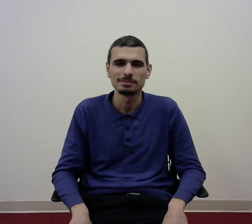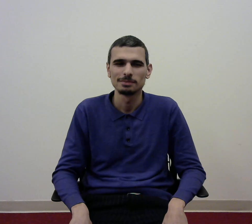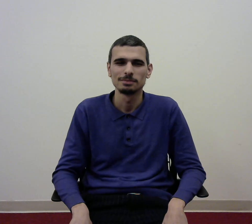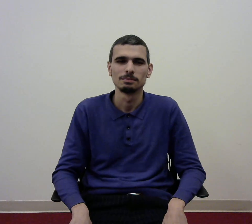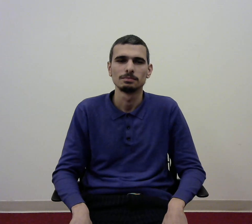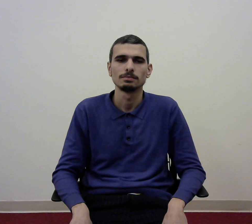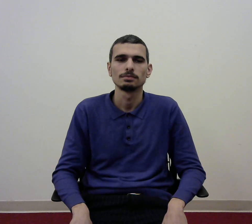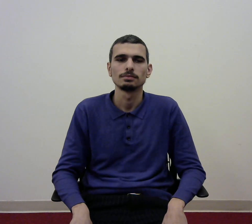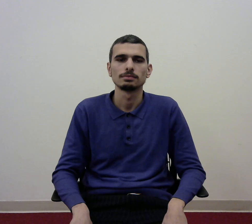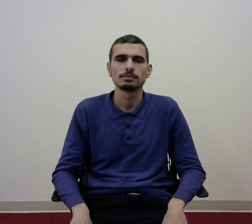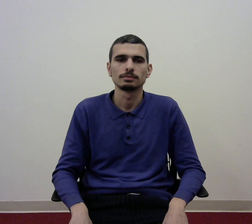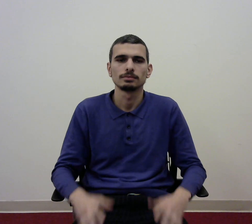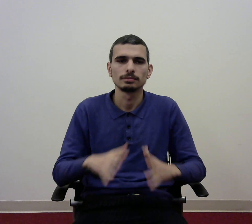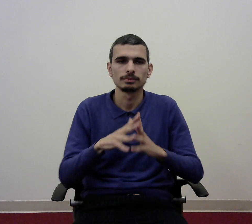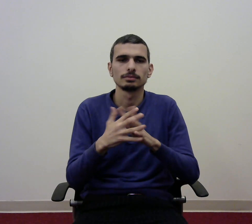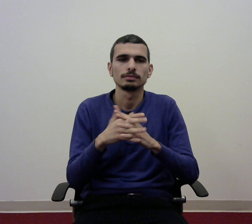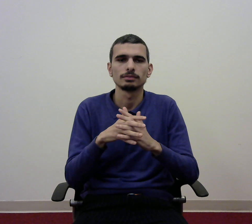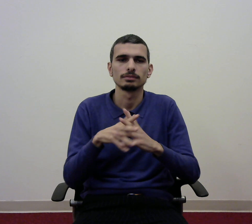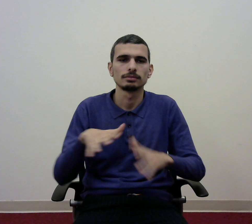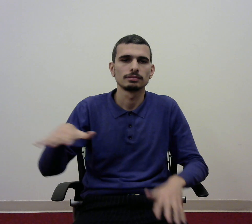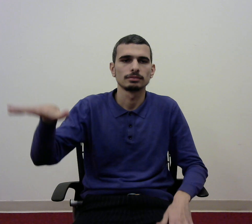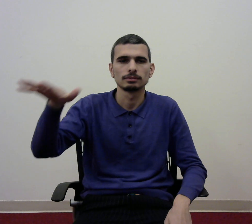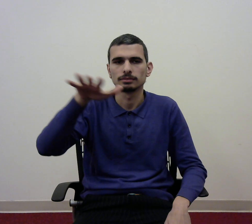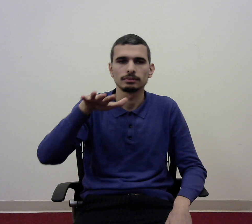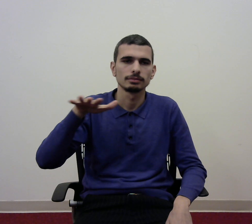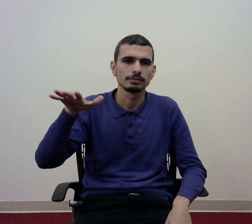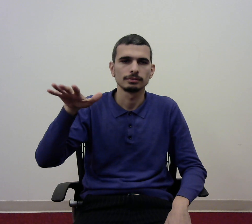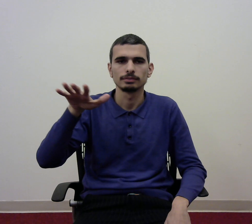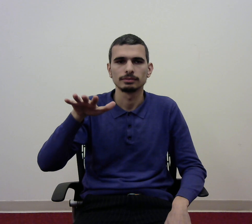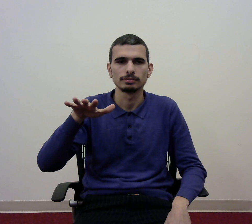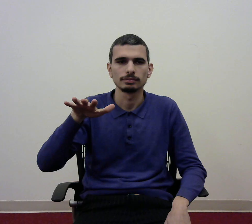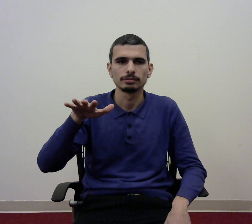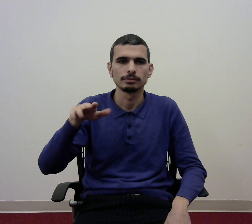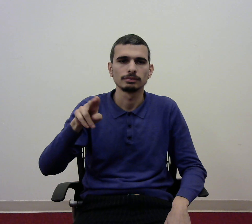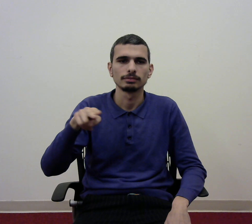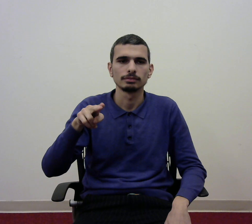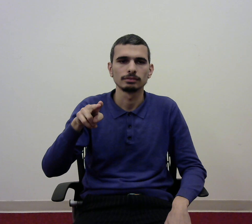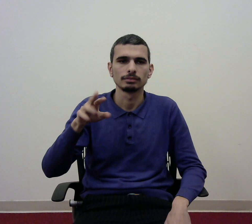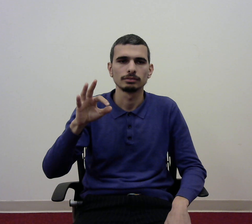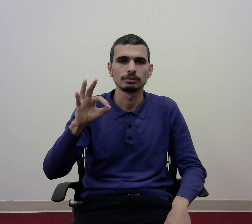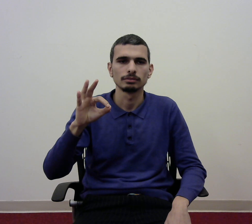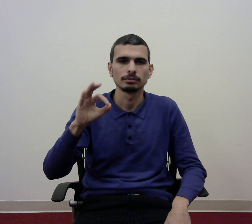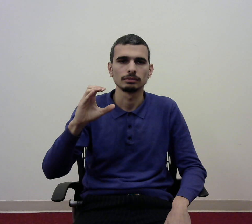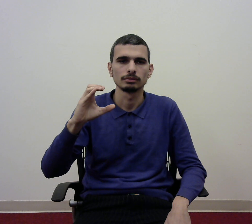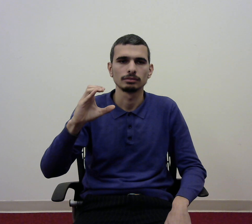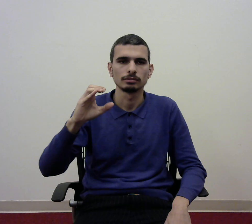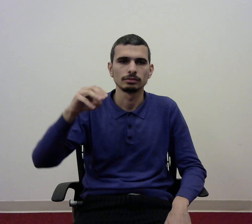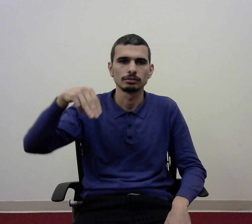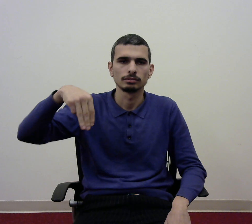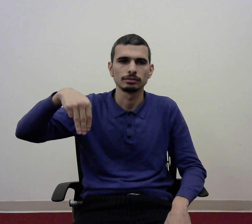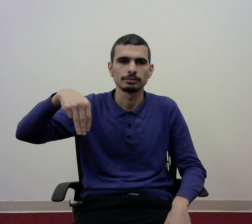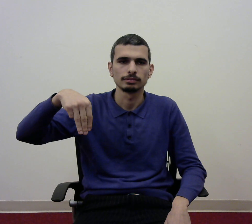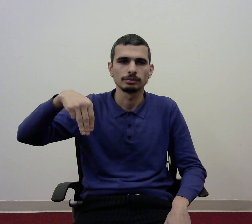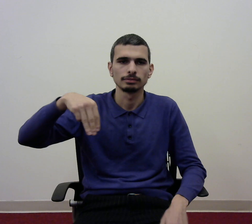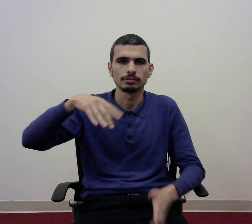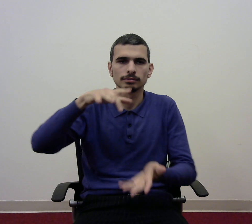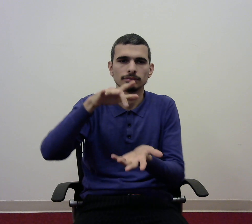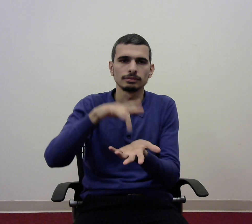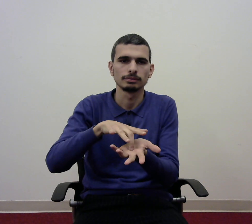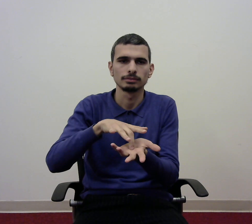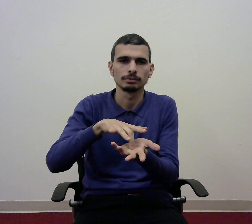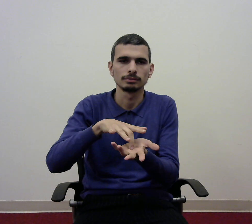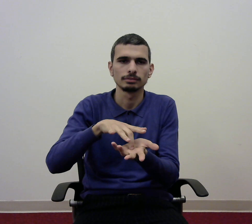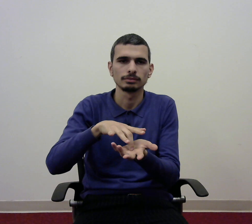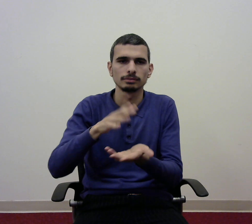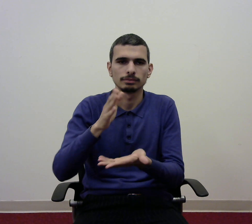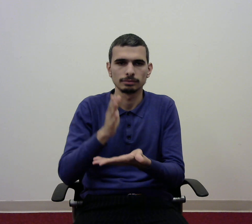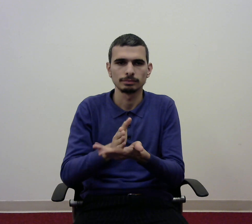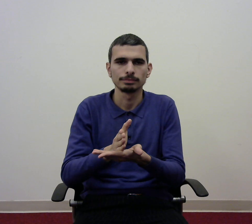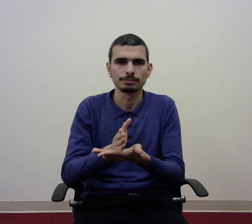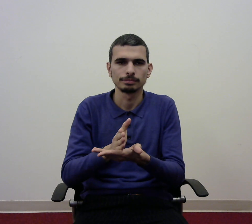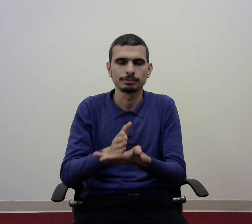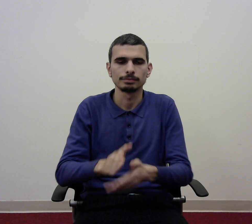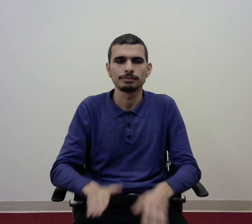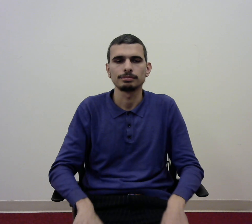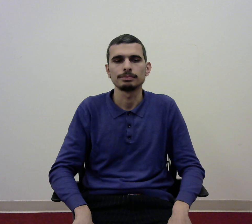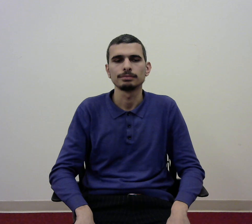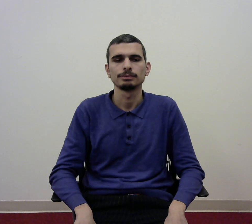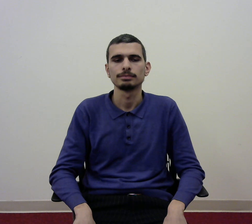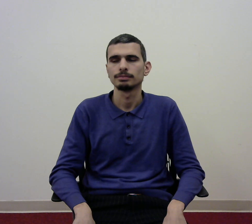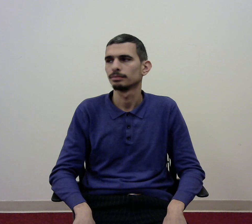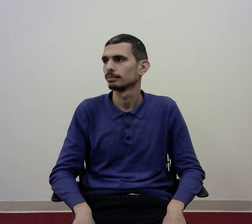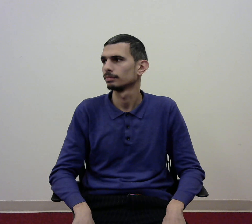Rayonlarda DOST Mərkəzləri varmı?